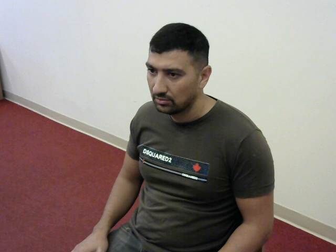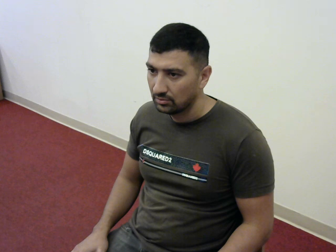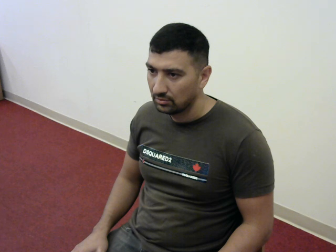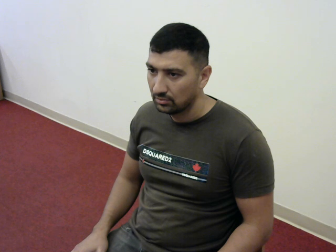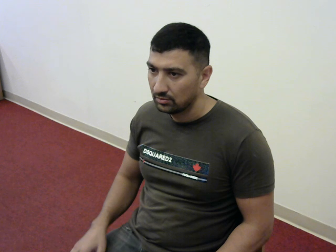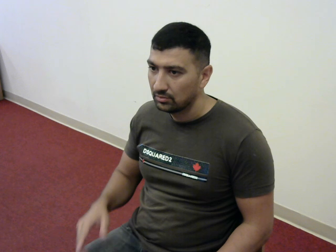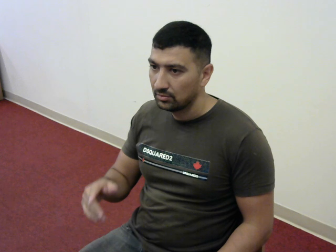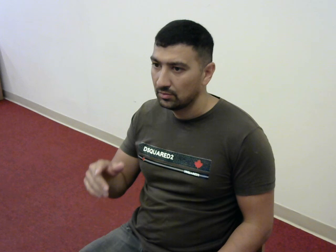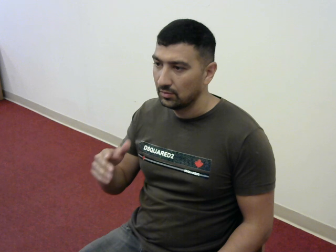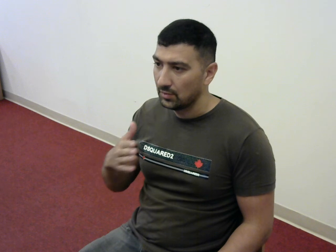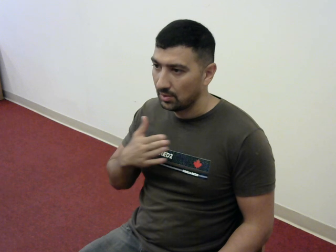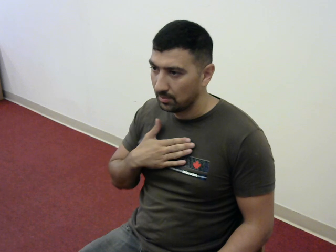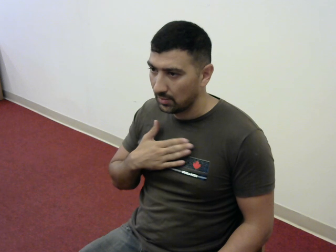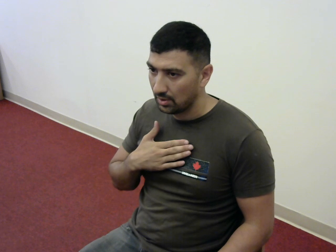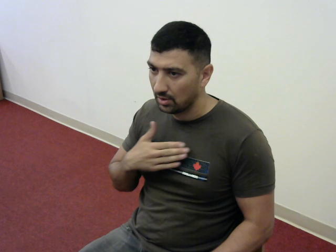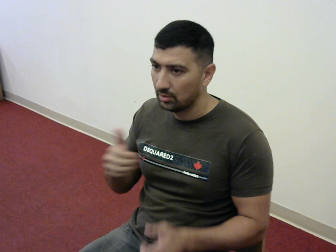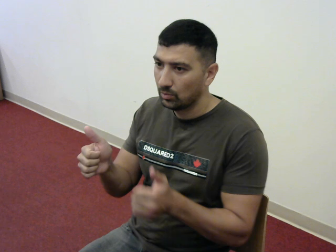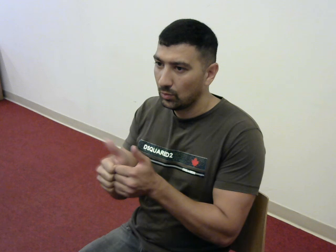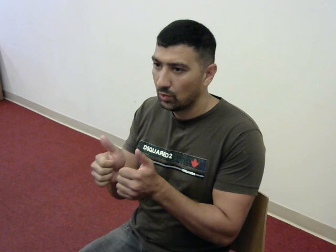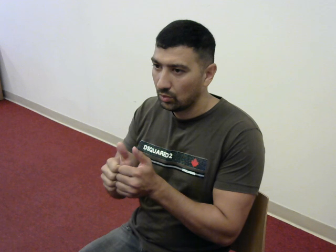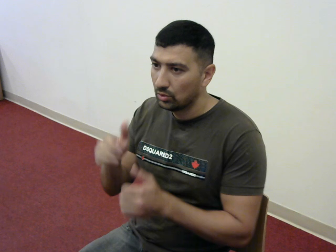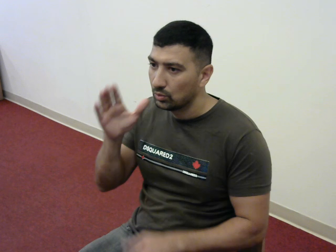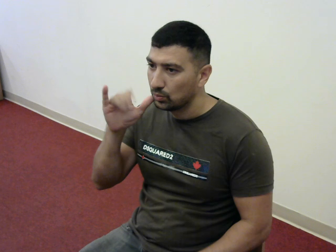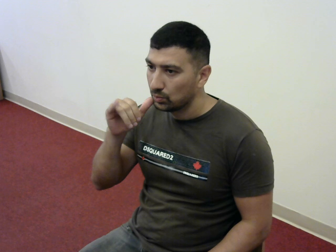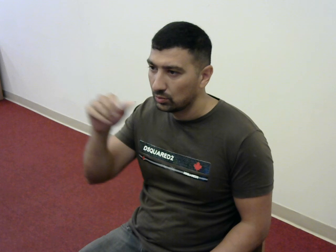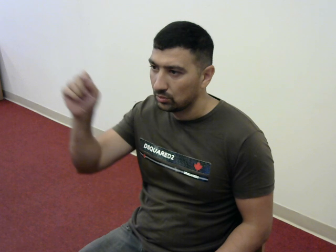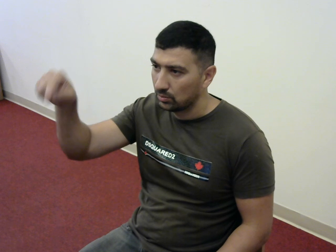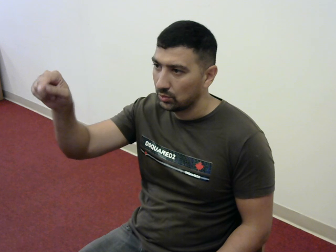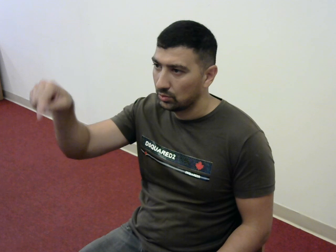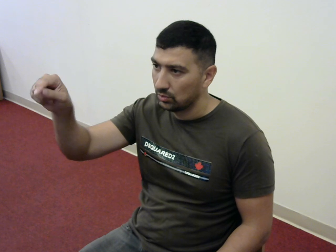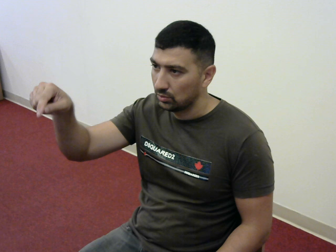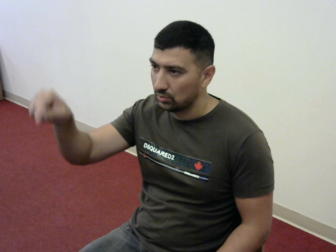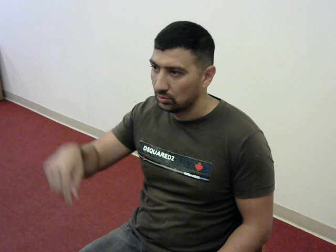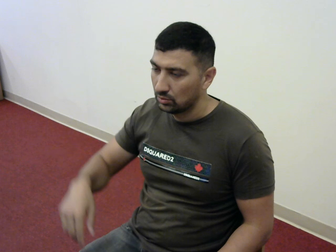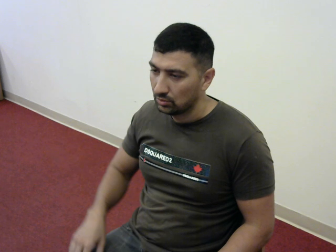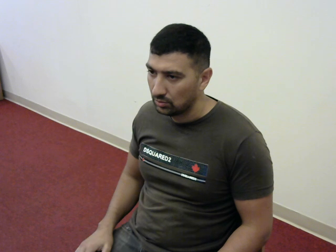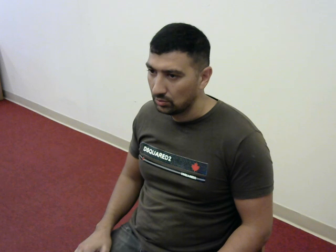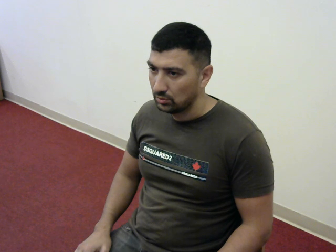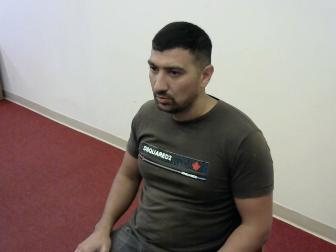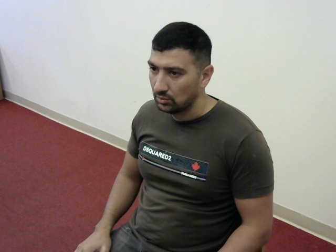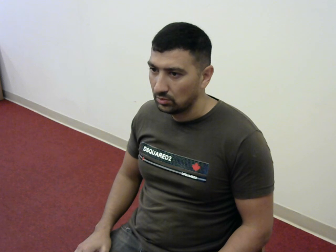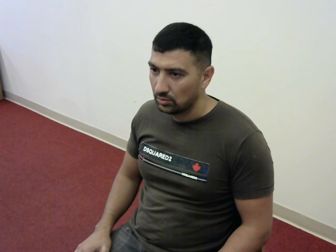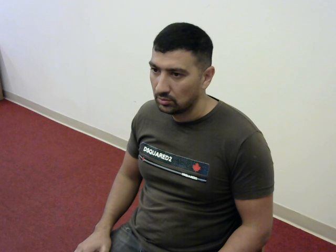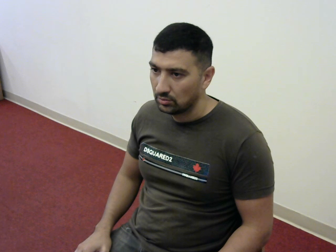Bizə qonşudan su damır